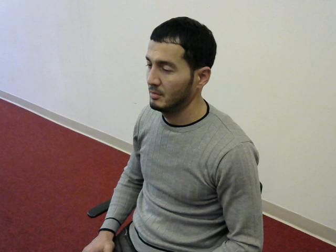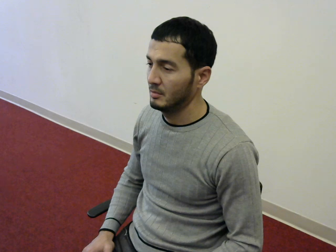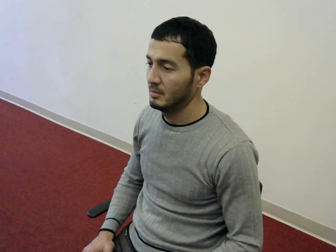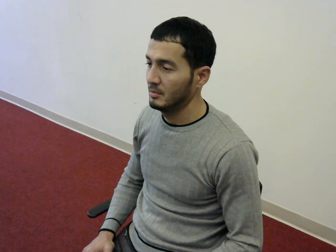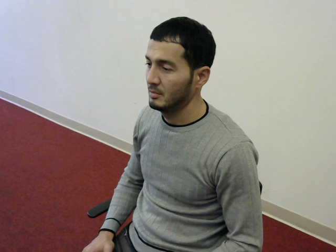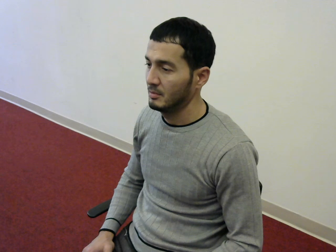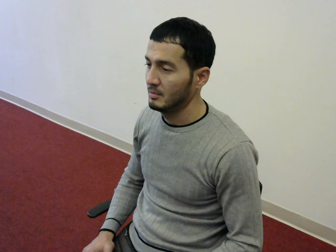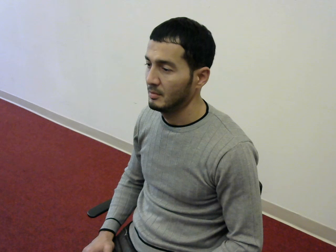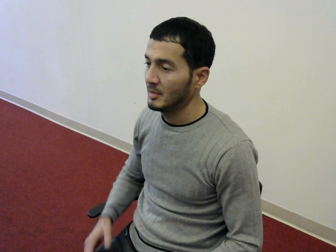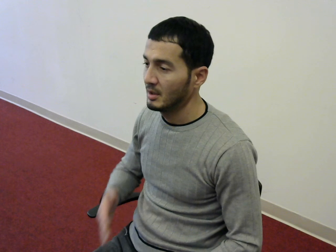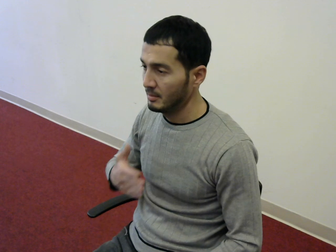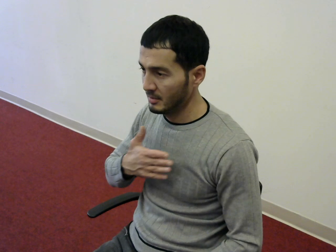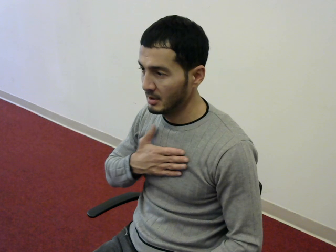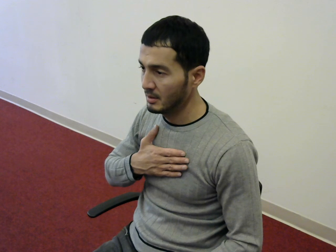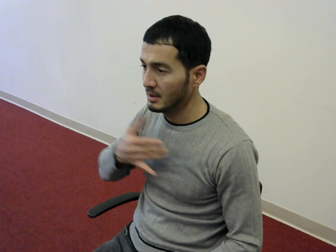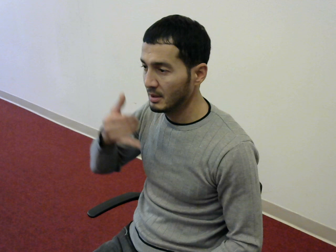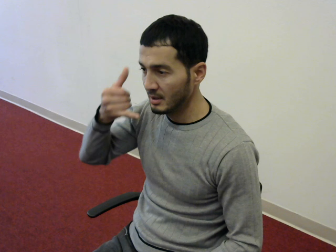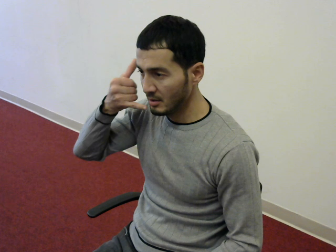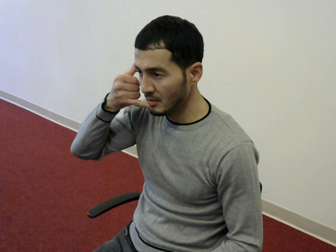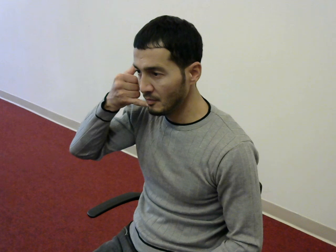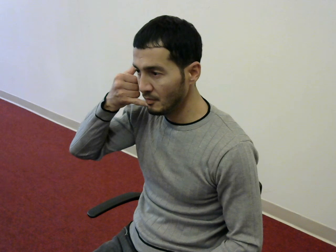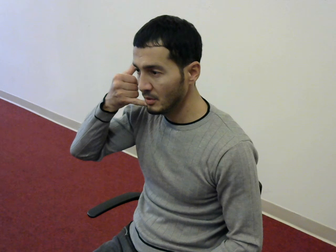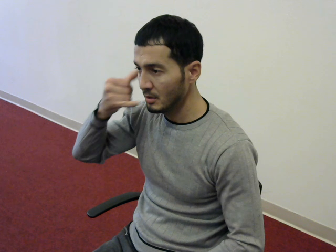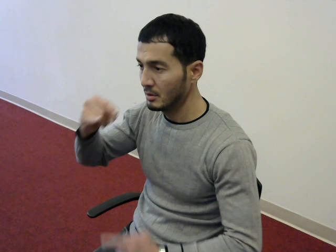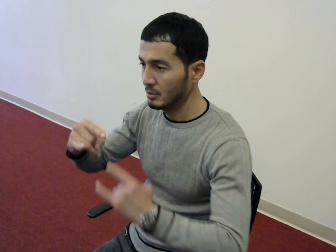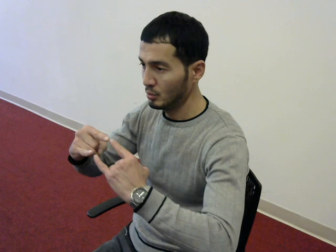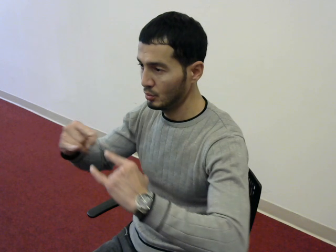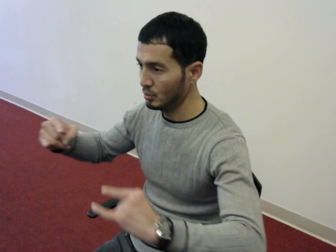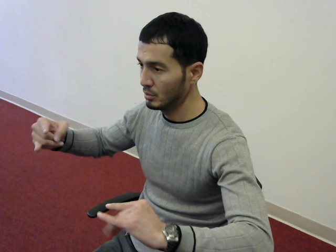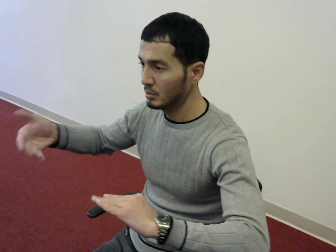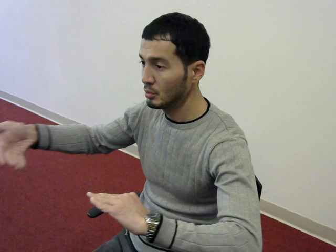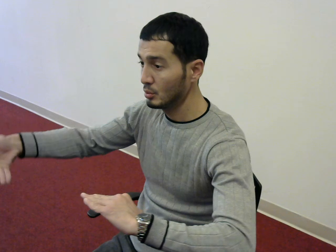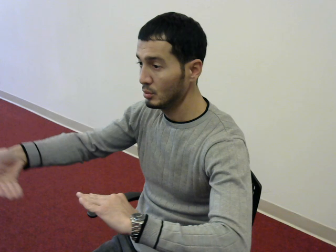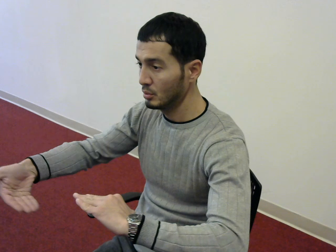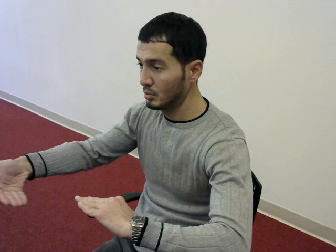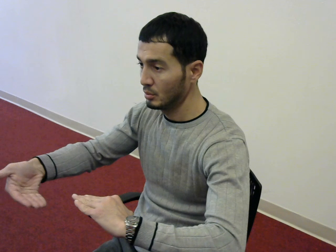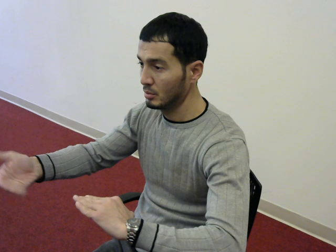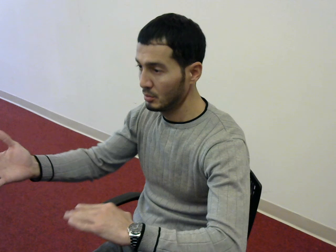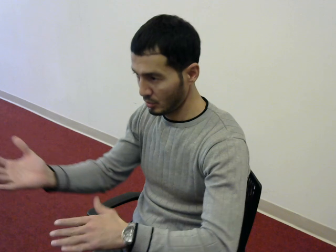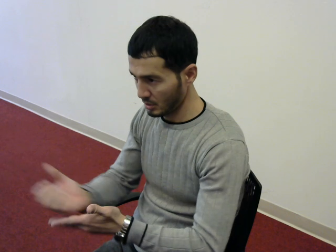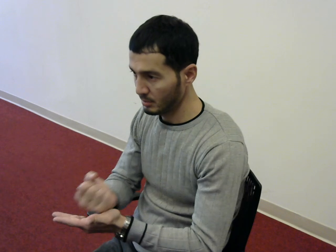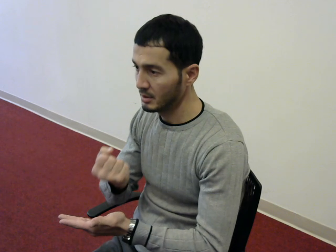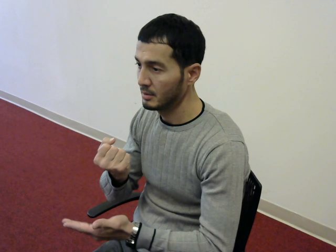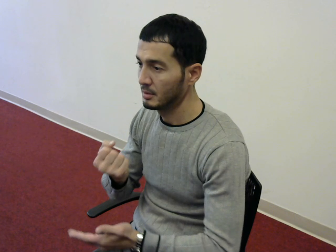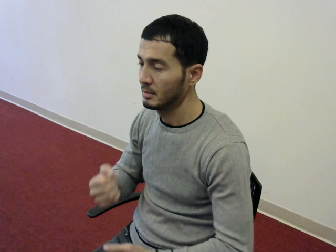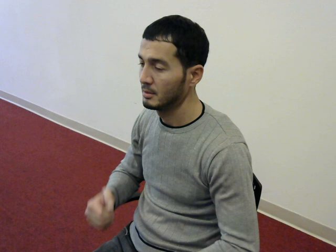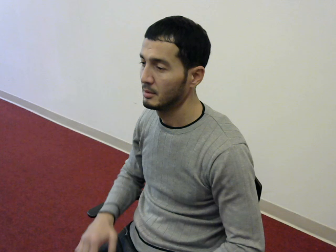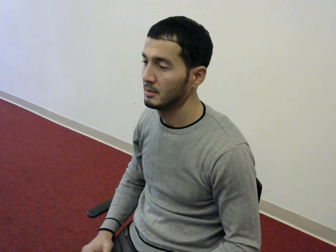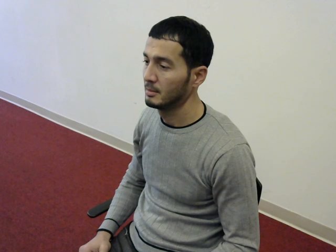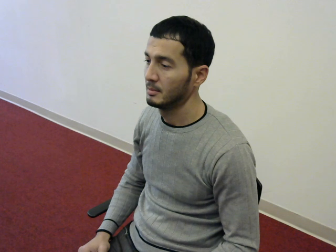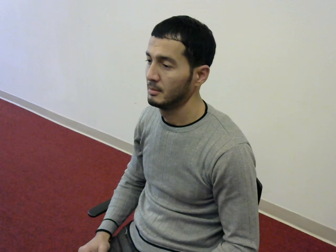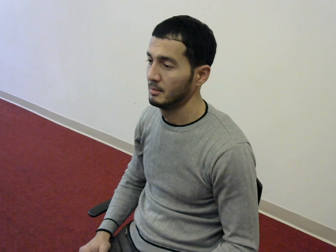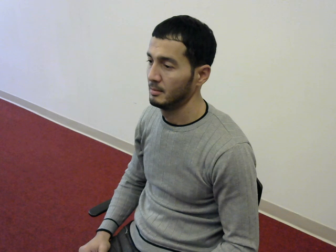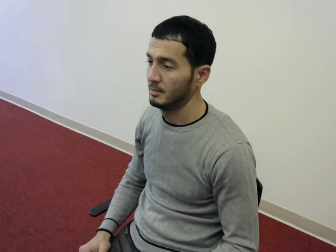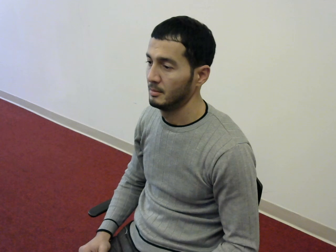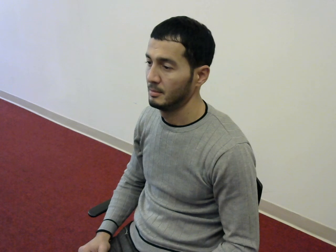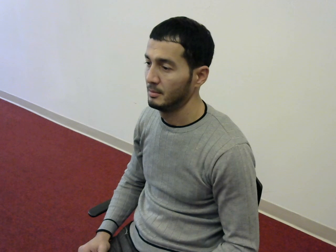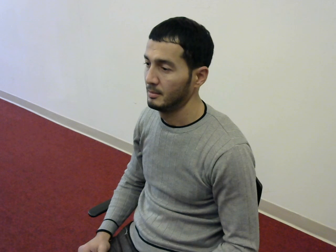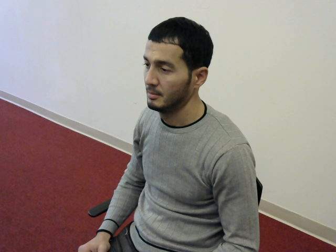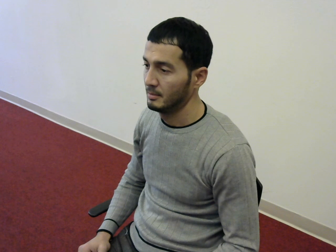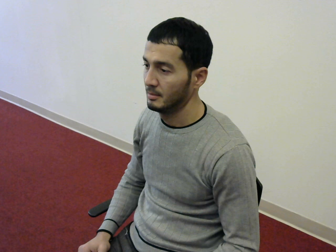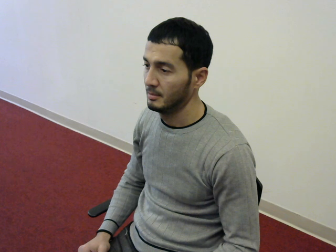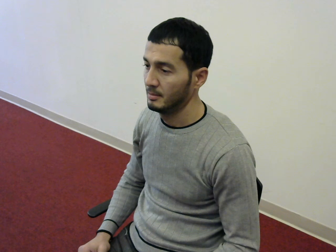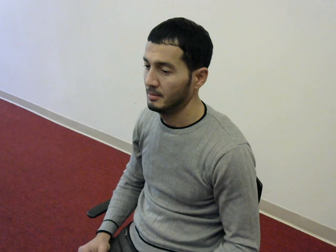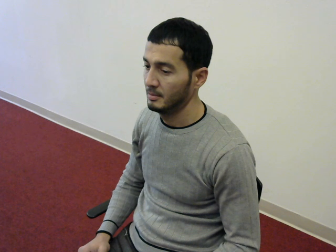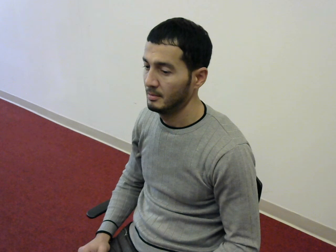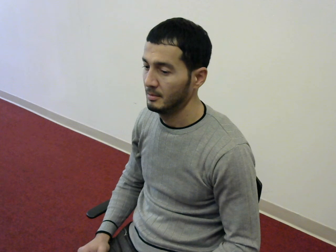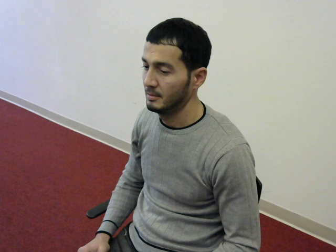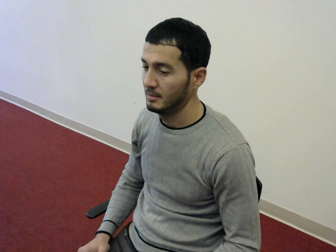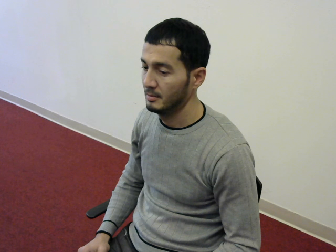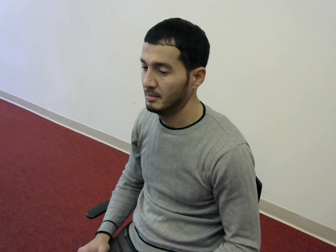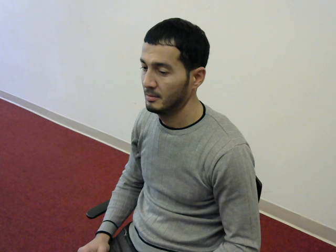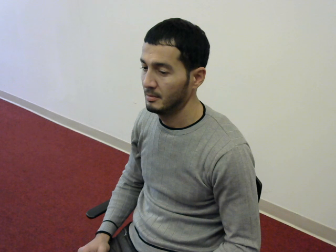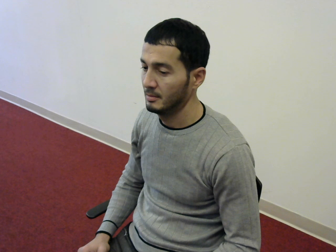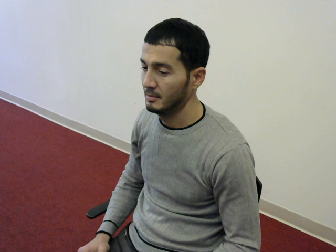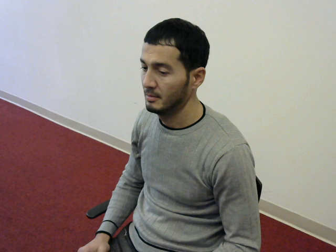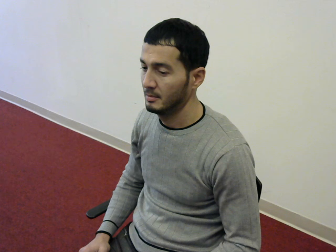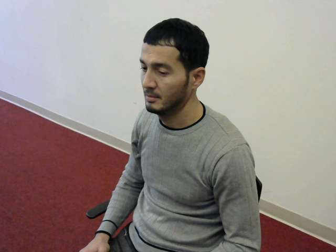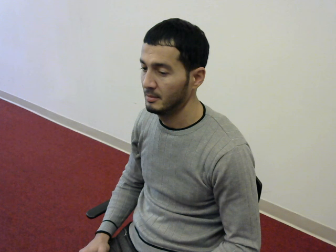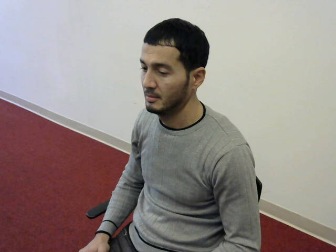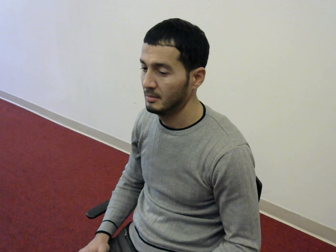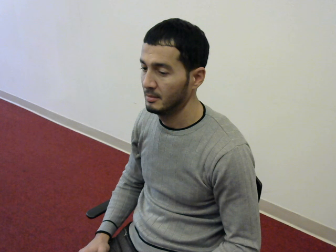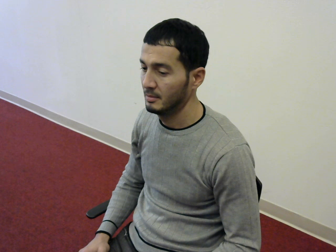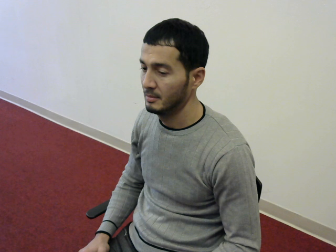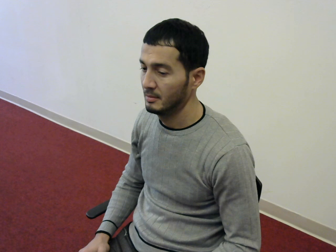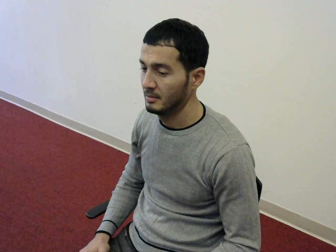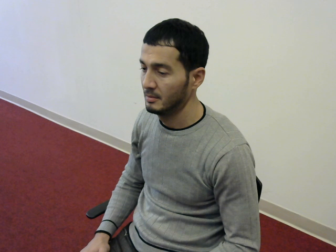Mən telefonumu stolun altından tapdım